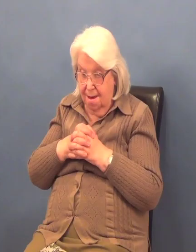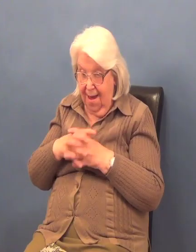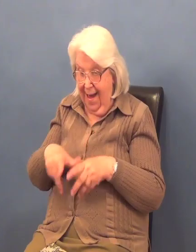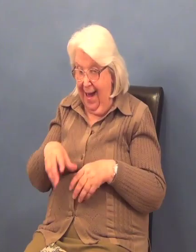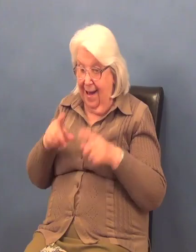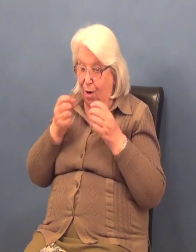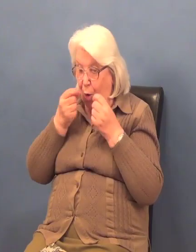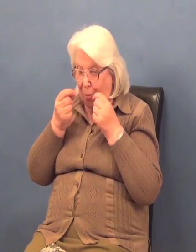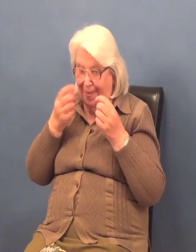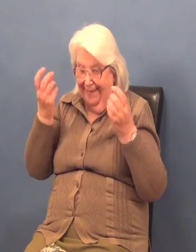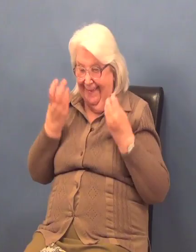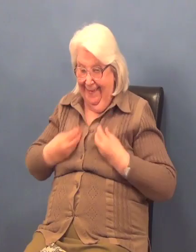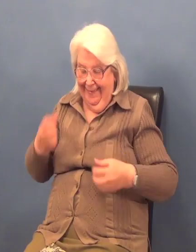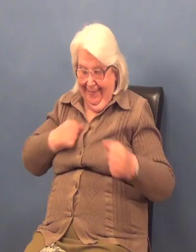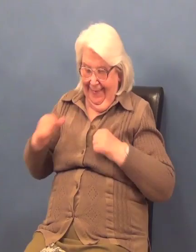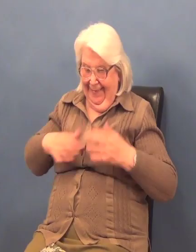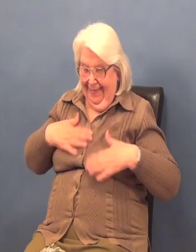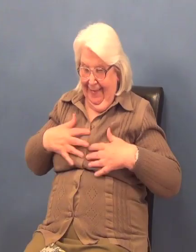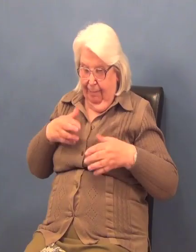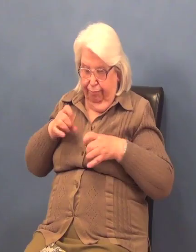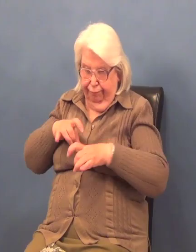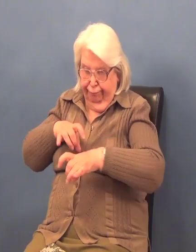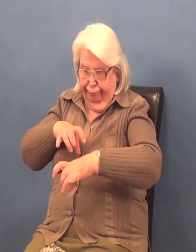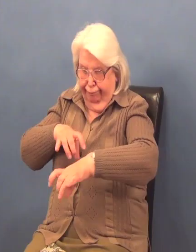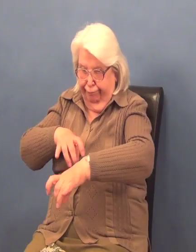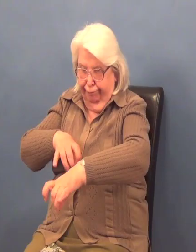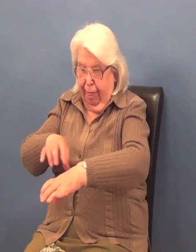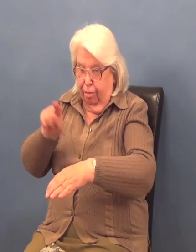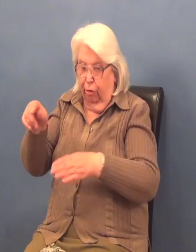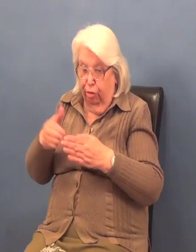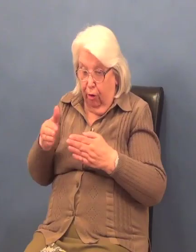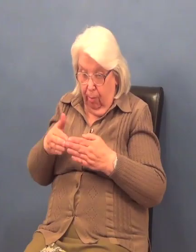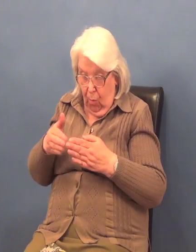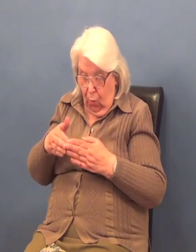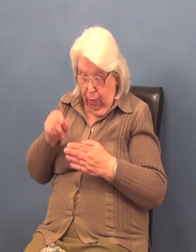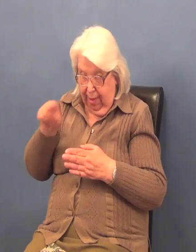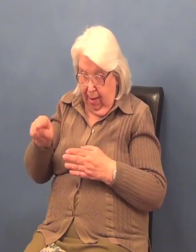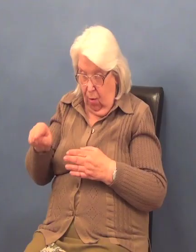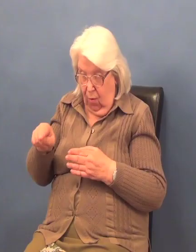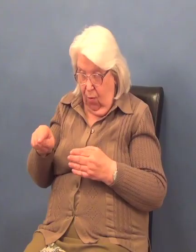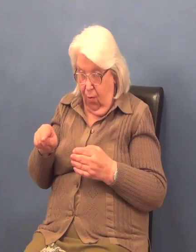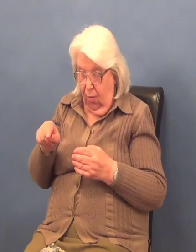A ten kot cieszy się, przygotowuje się, następnie biegnie do tego domu.